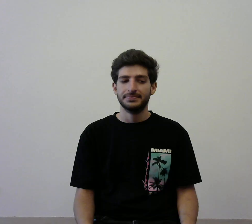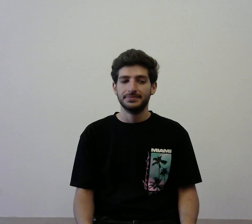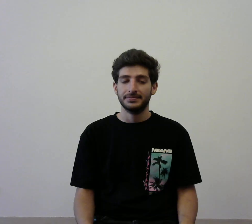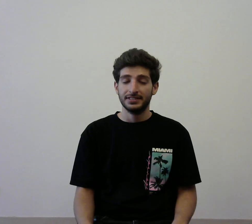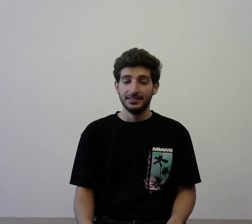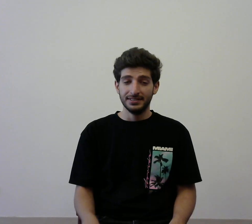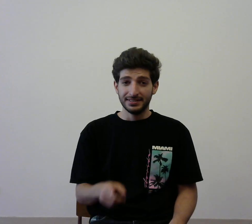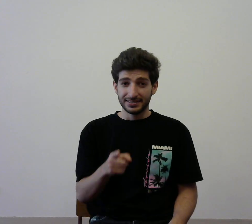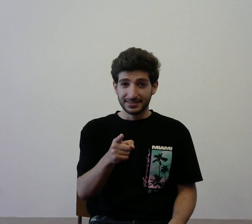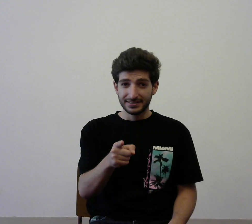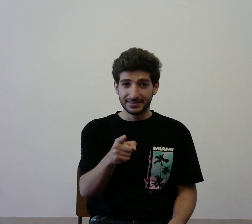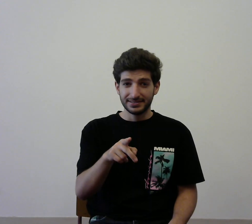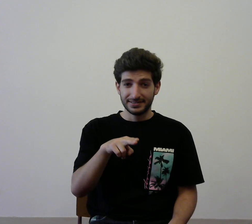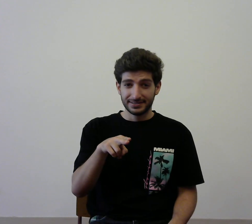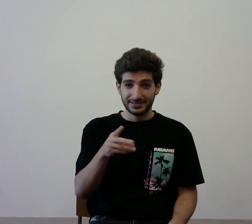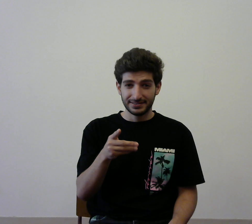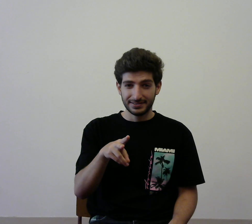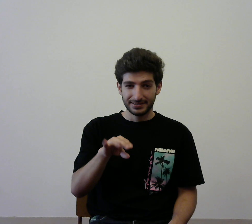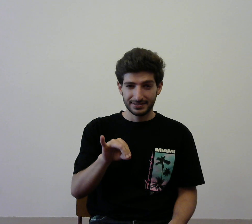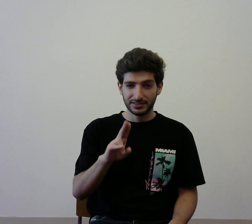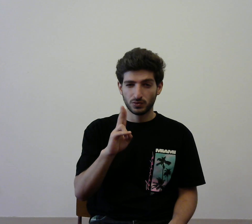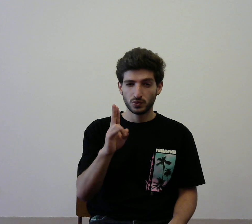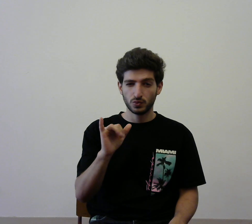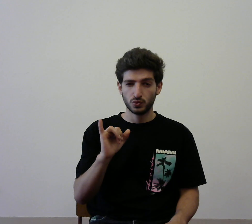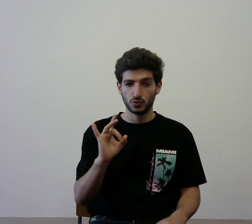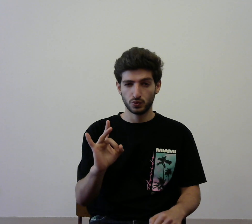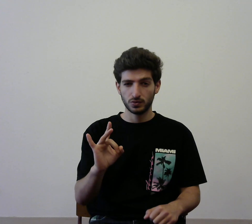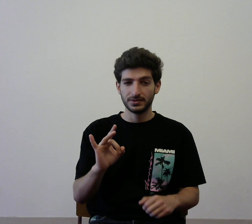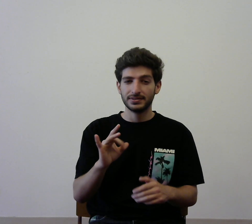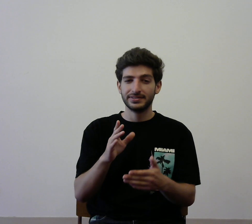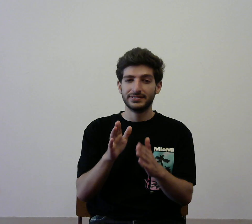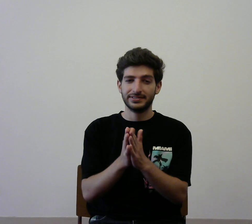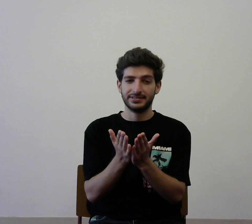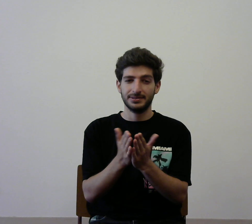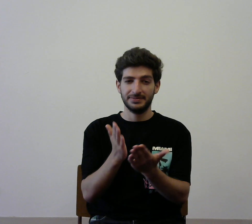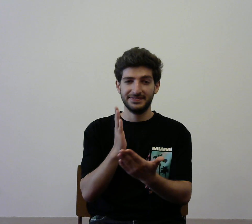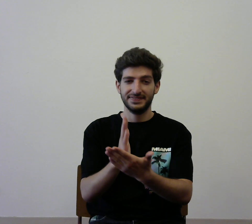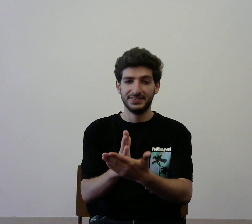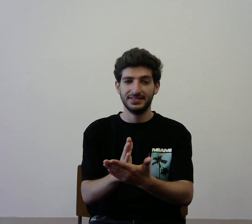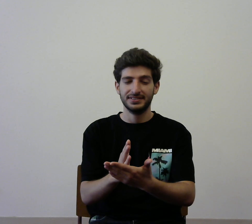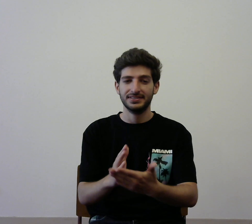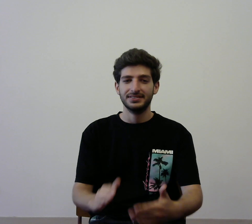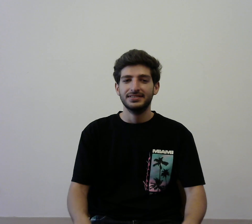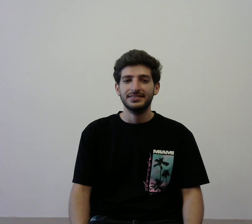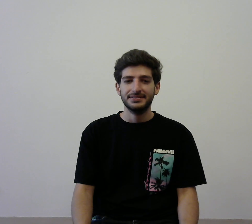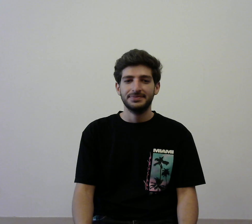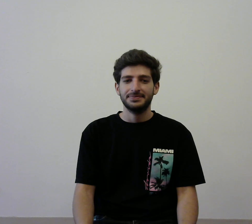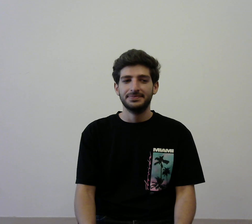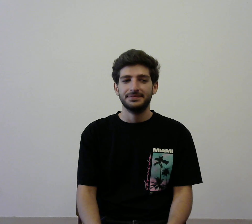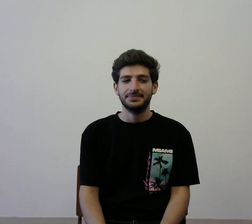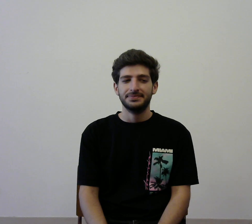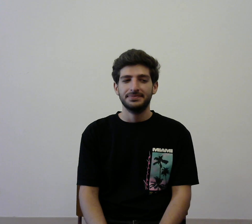Sizdə "Dəli Kür" kitabı var?